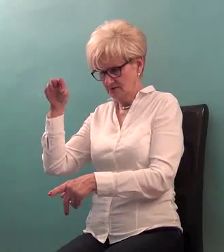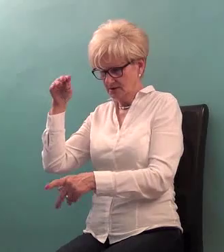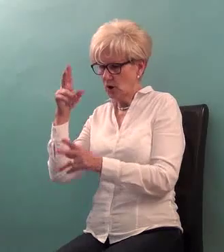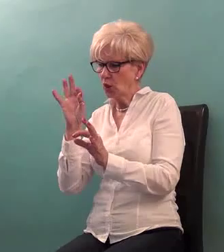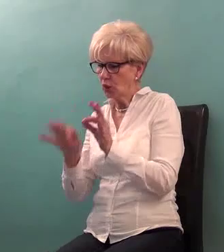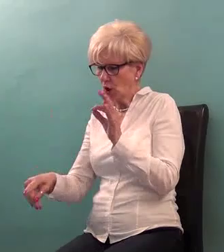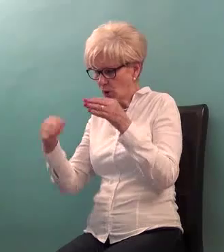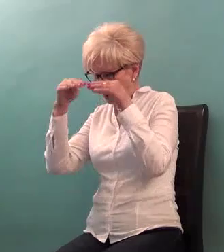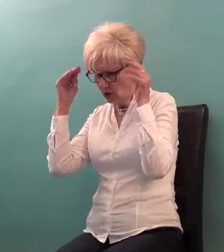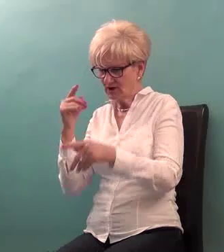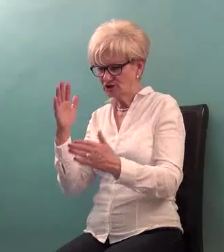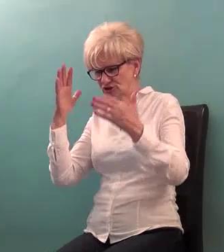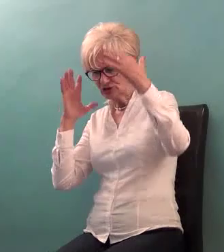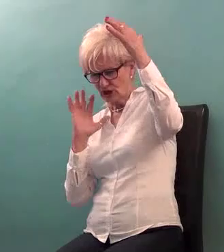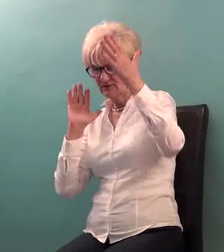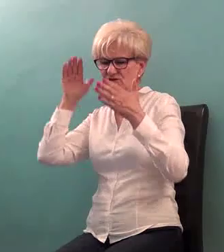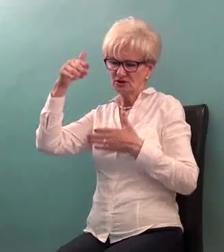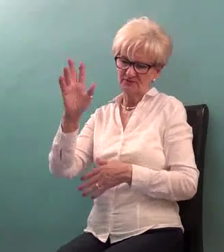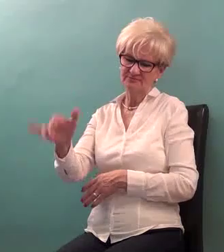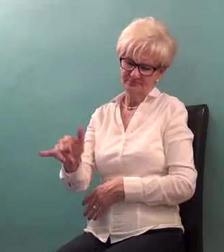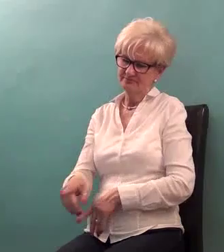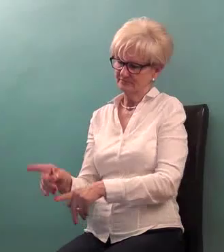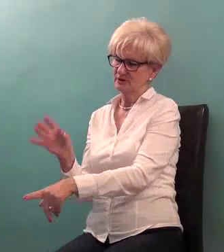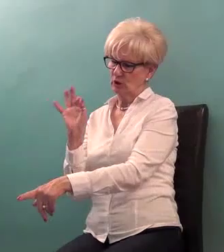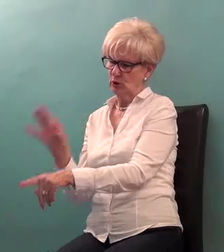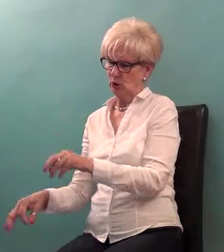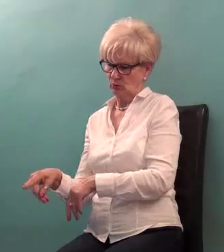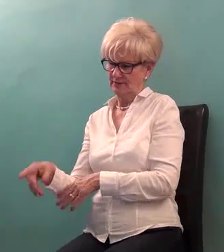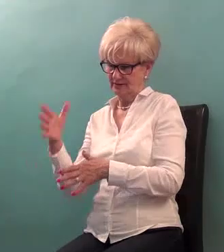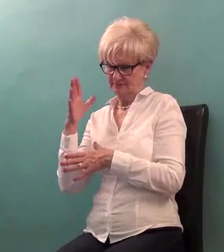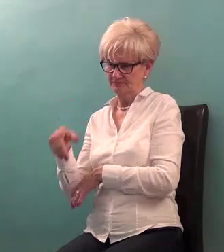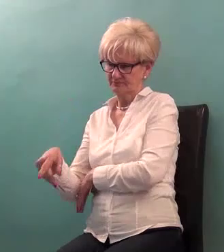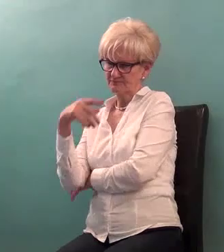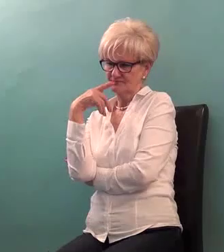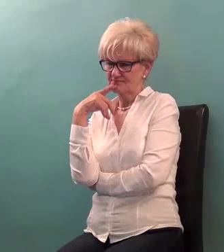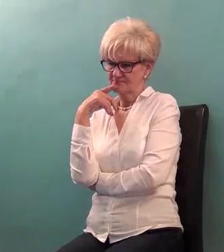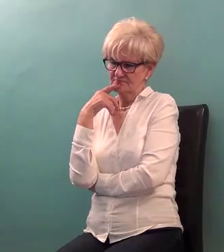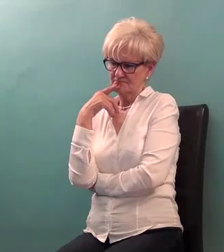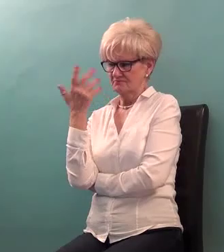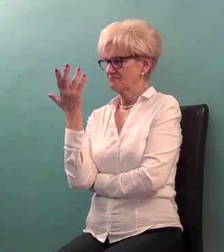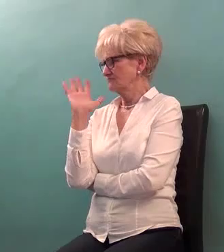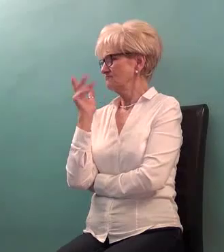Jest dokładnie założony kask, już wiem, na jednym obrazku jest dokładnie założony, a reszta krzywo, to dlatego.